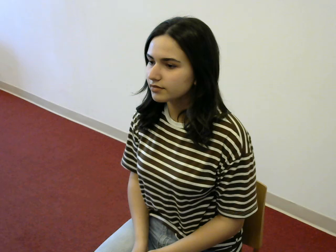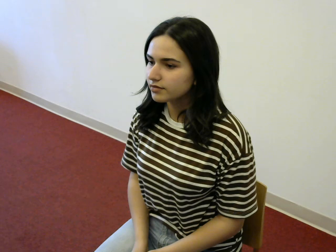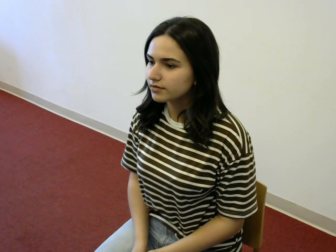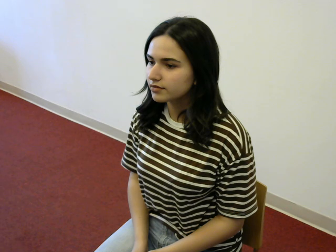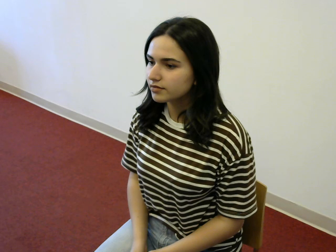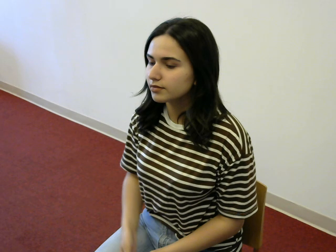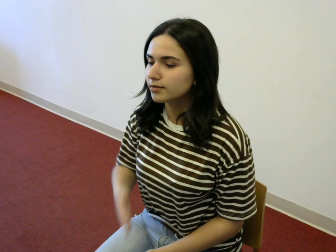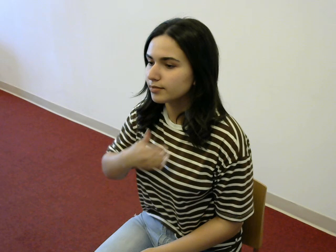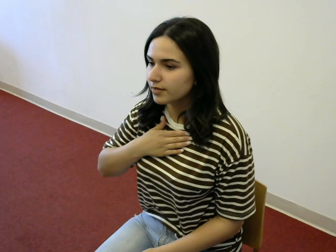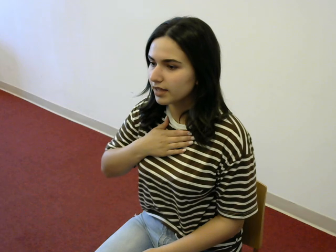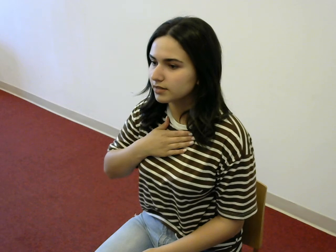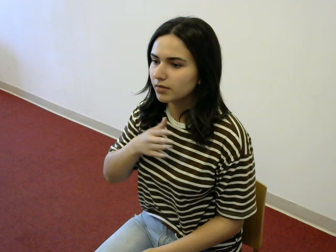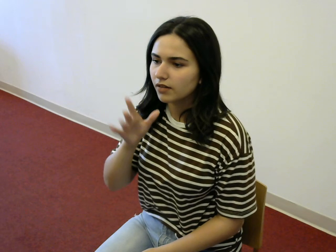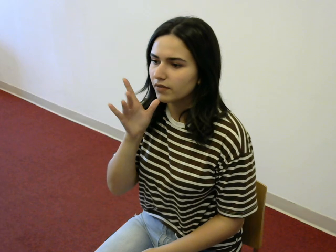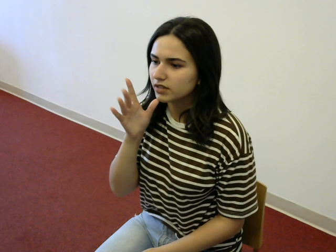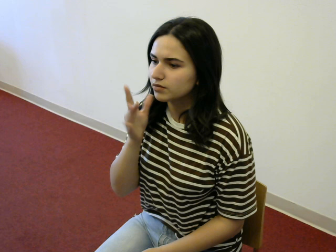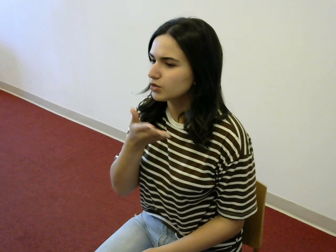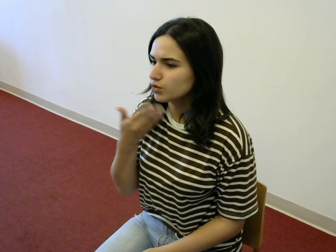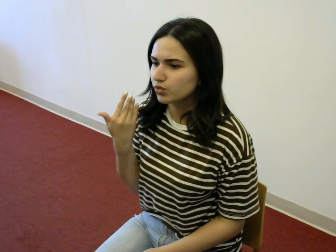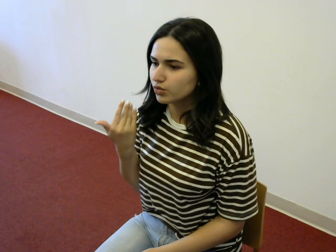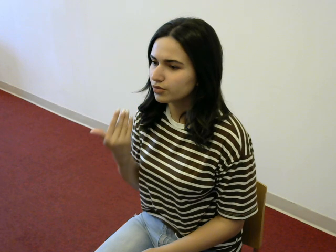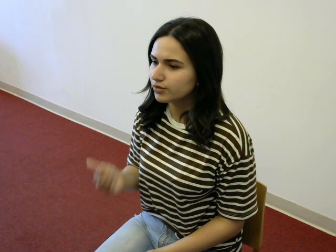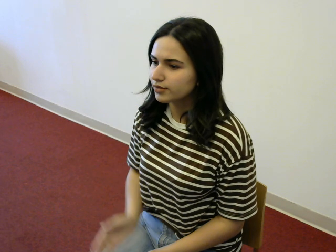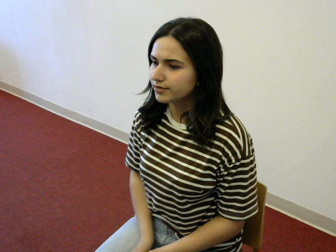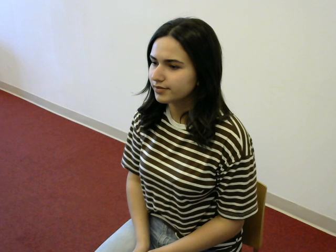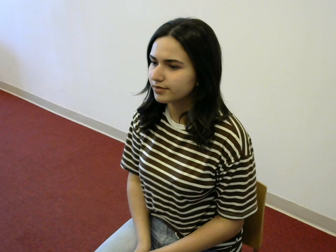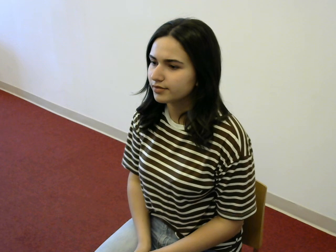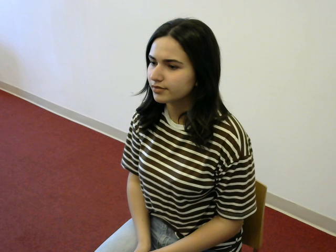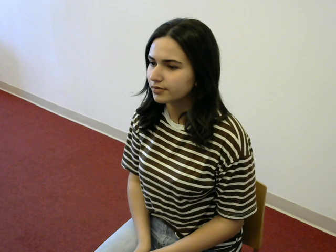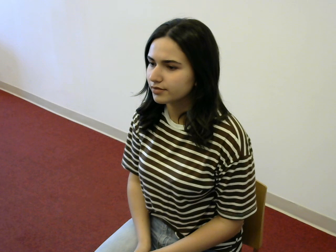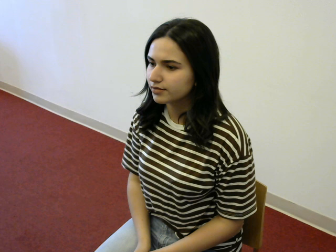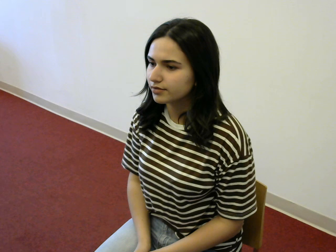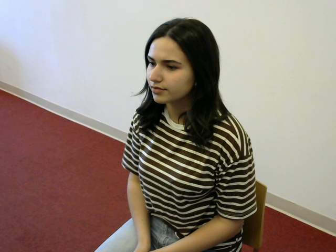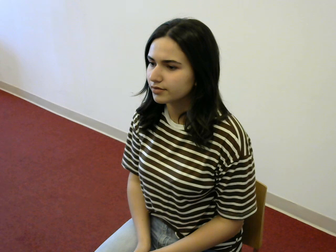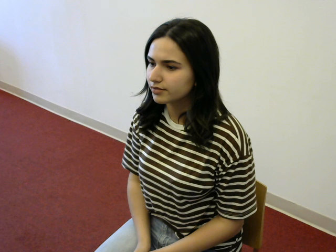Mənim vaxtım yoxdur